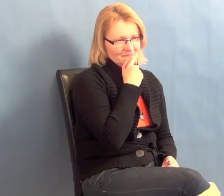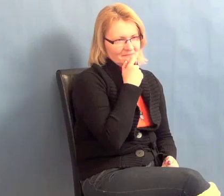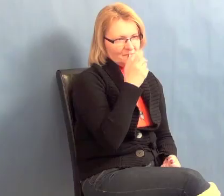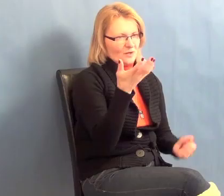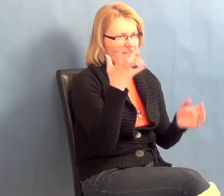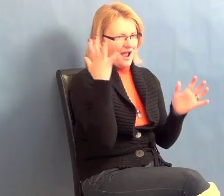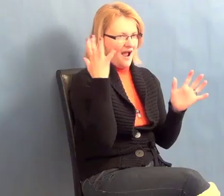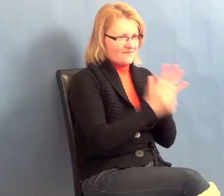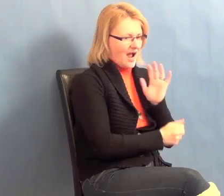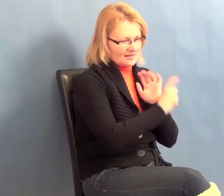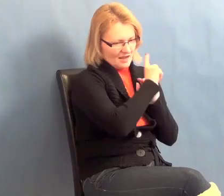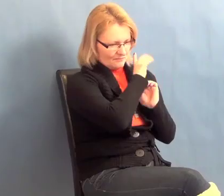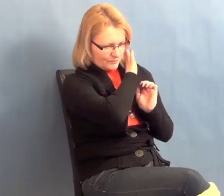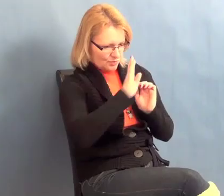A w razie awarii uciekać na wprost?